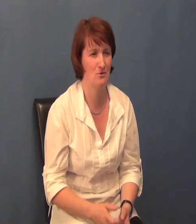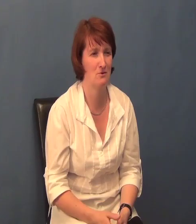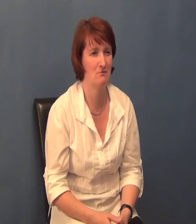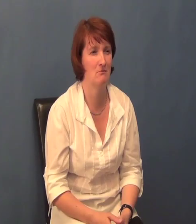Rano, obudzić.